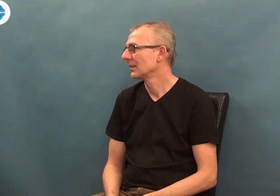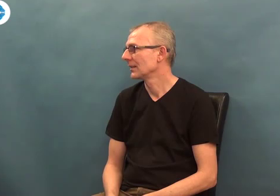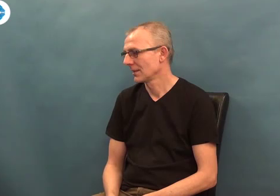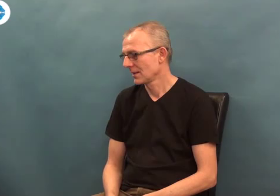Wolne.